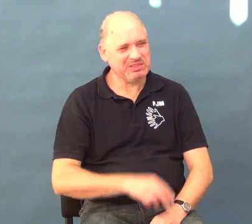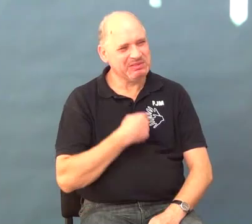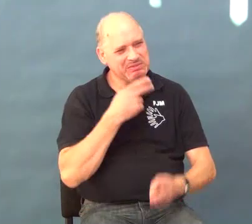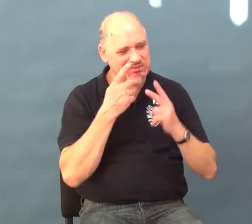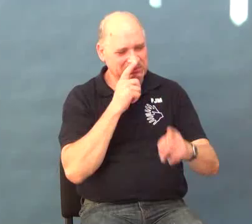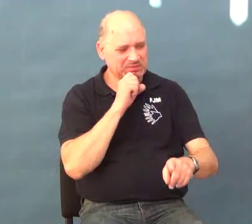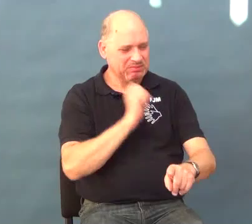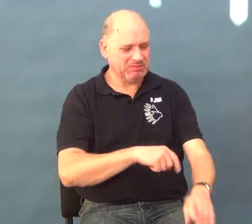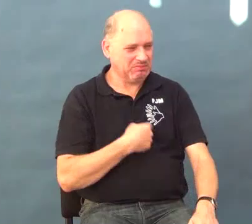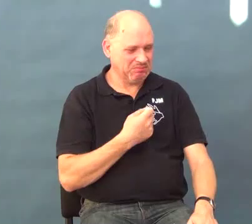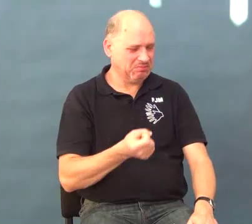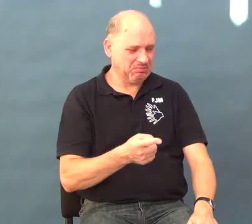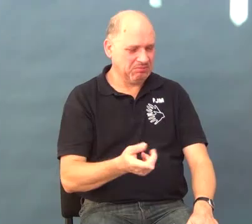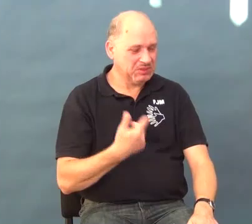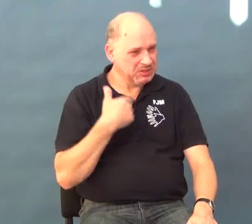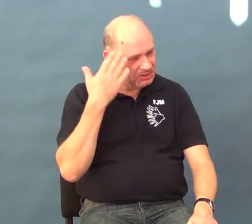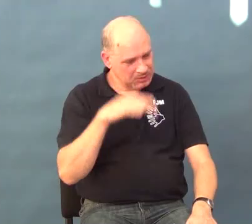Ja pierwszy raz coś takiego widzę, nie znam czegoś takiego.